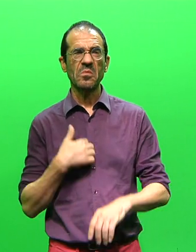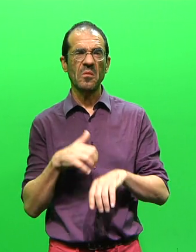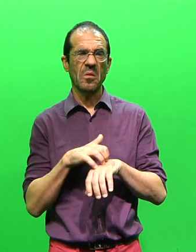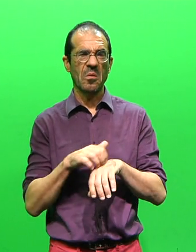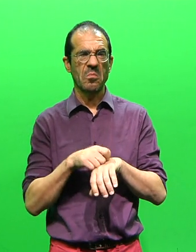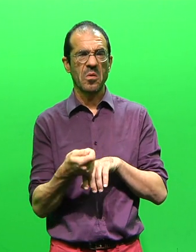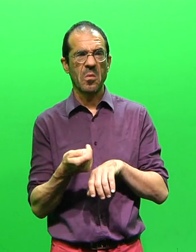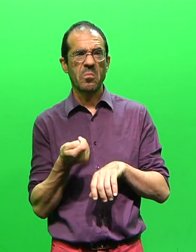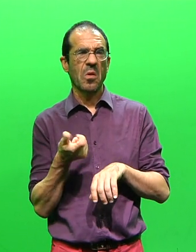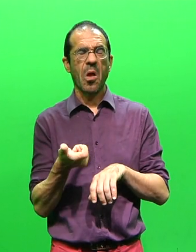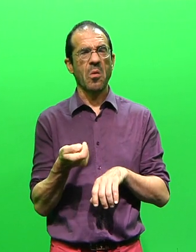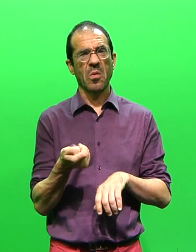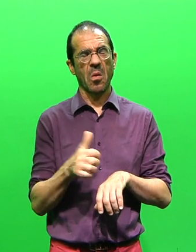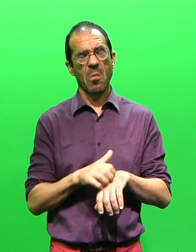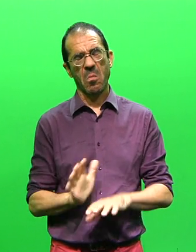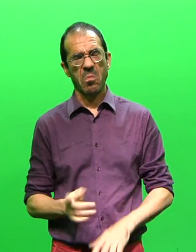Em pica molt poc la pell, una mica, molt poc.